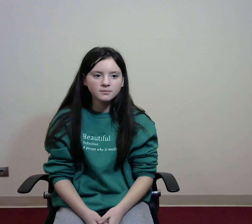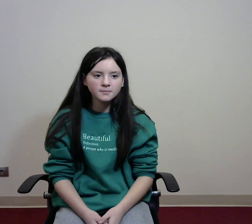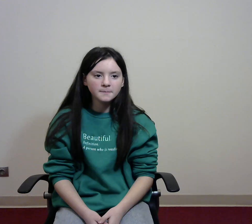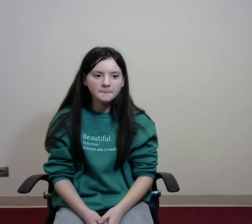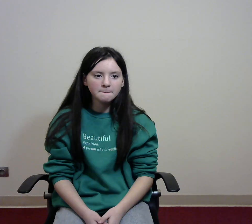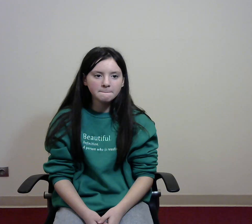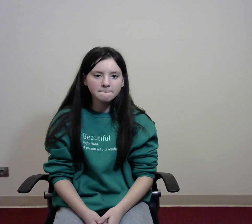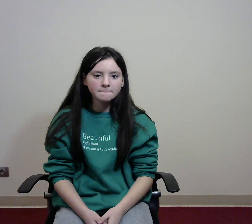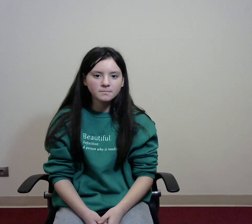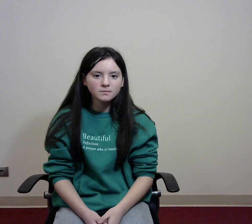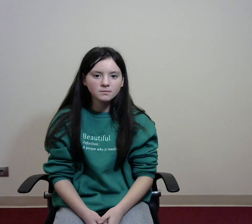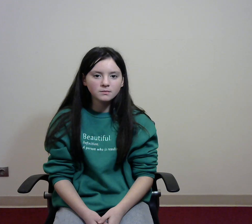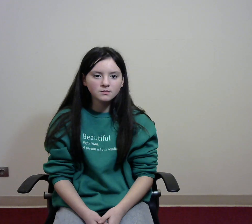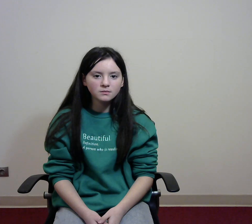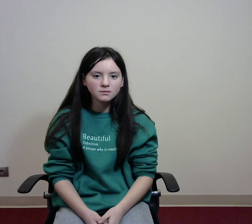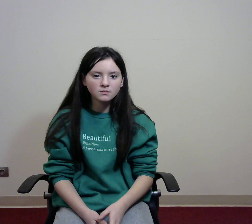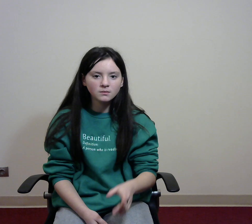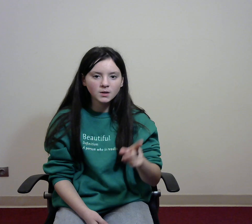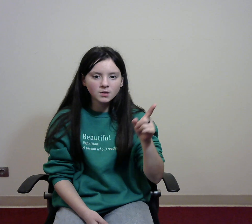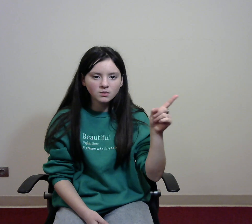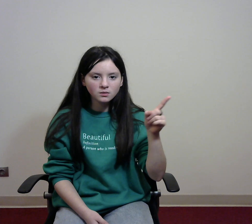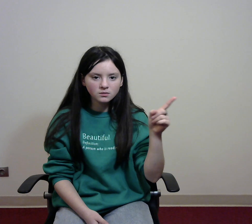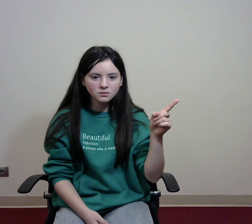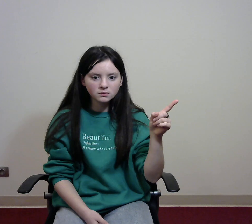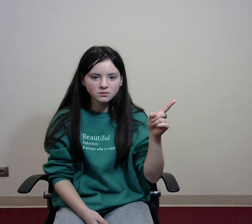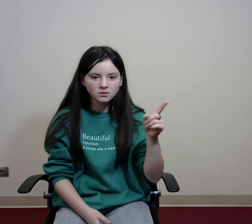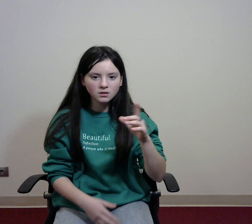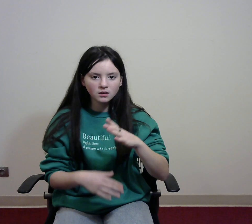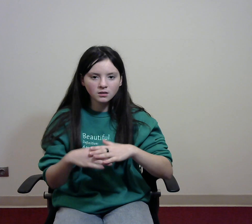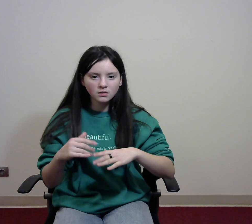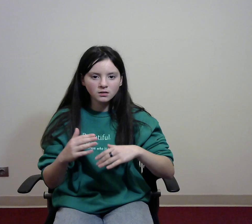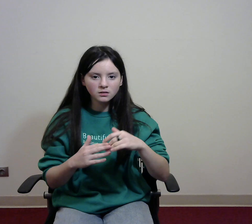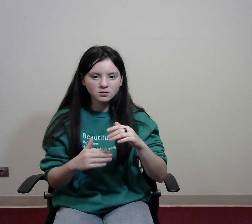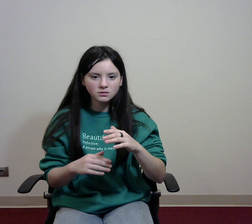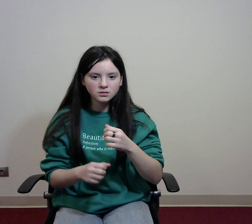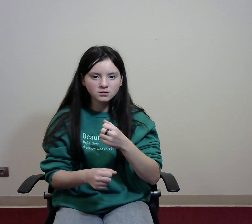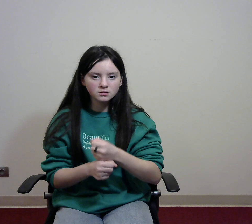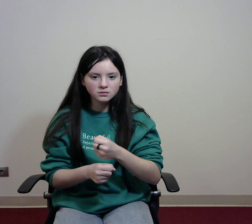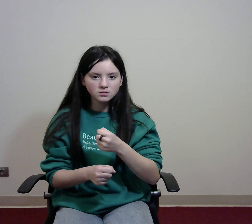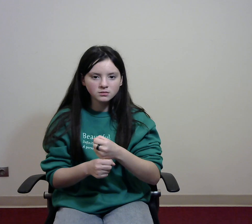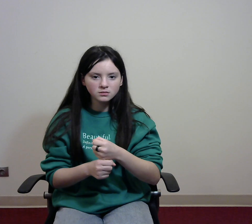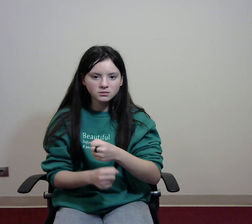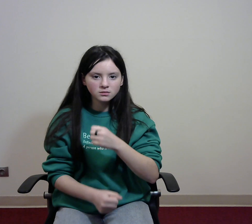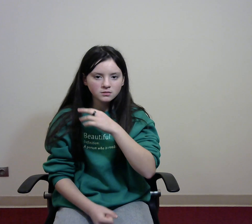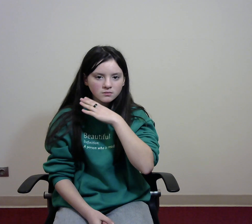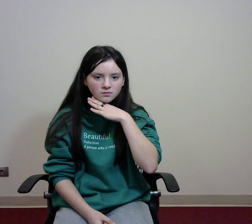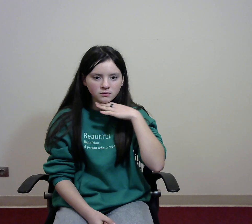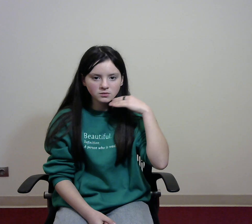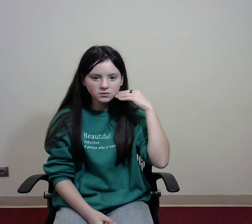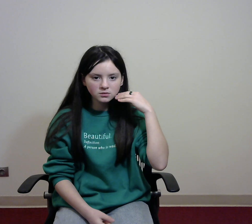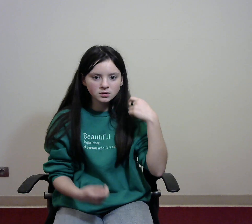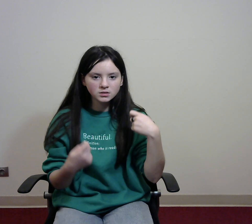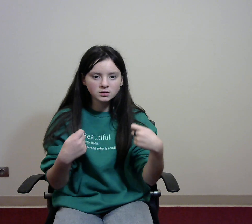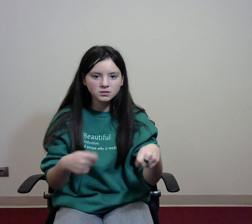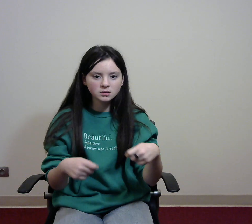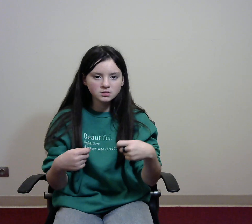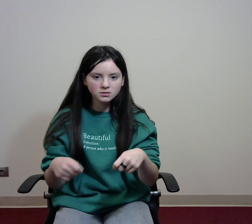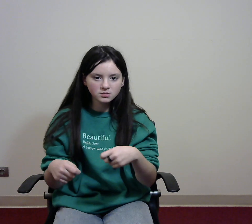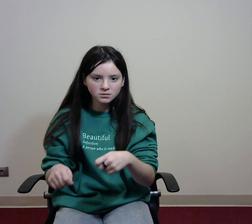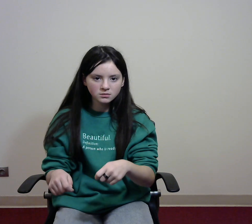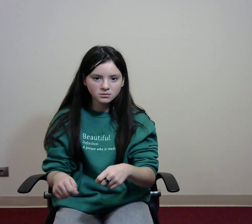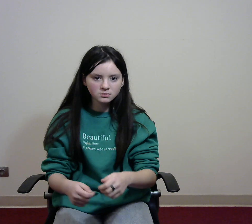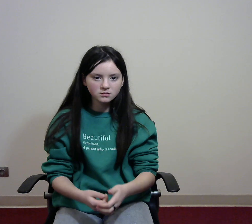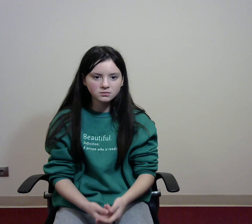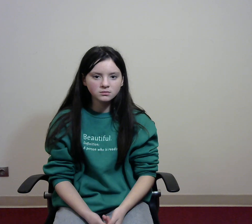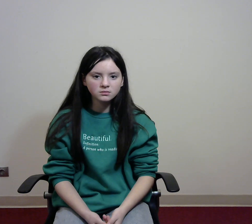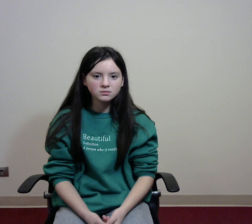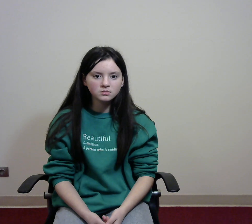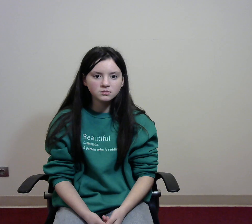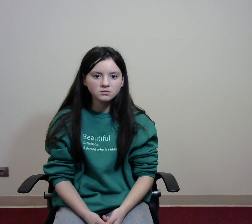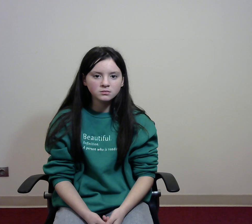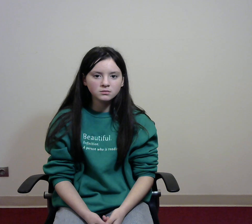Onun əl işləri çox satılır